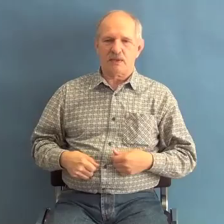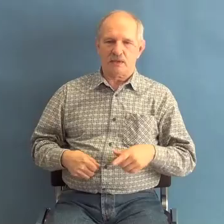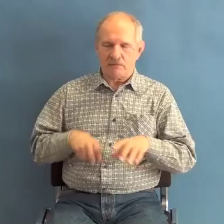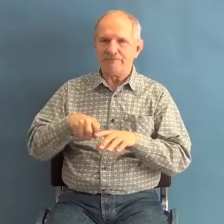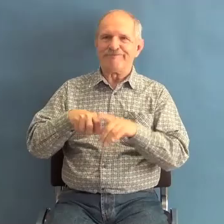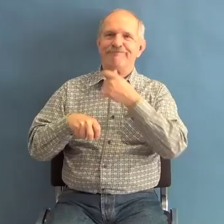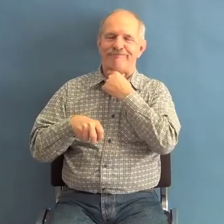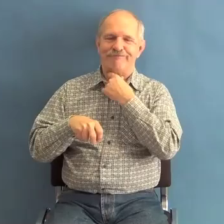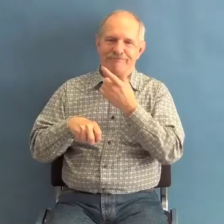Nie ma wyjścia.